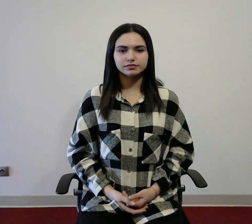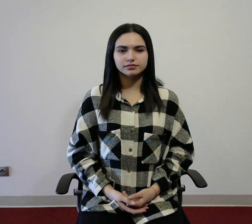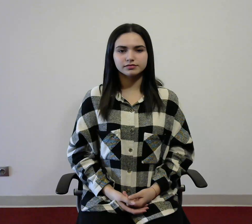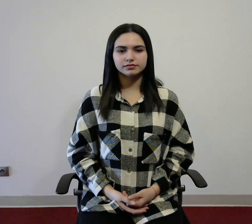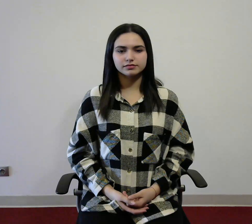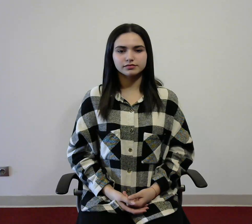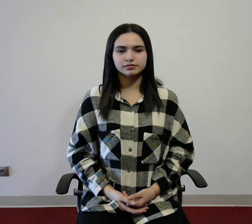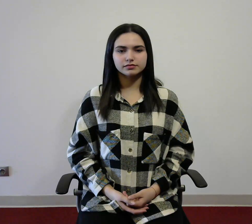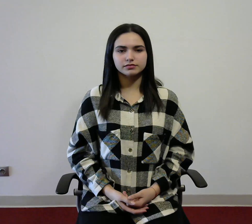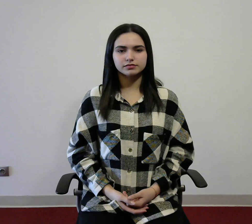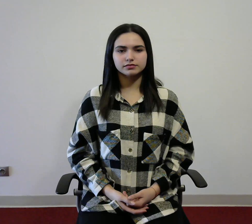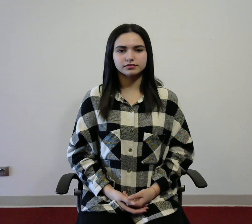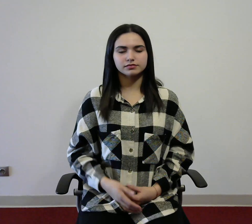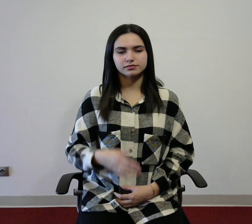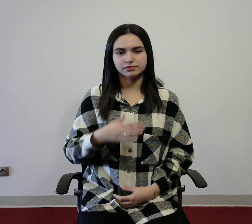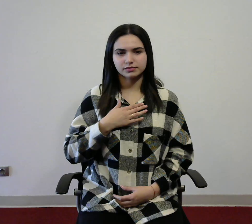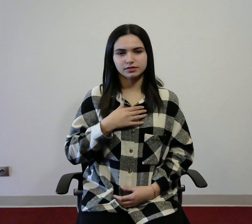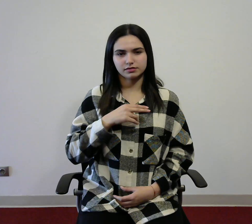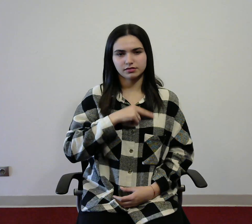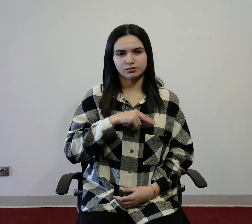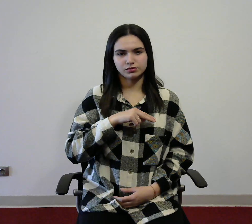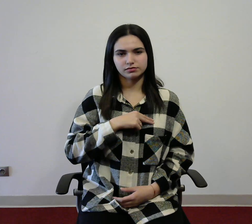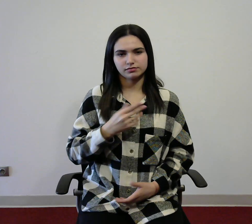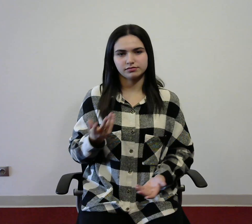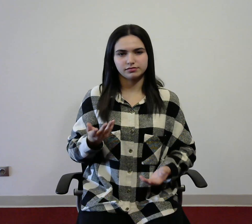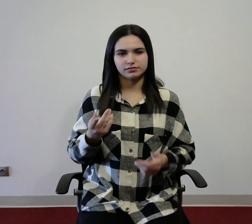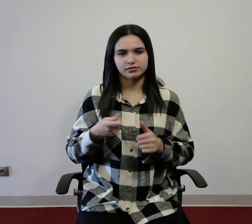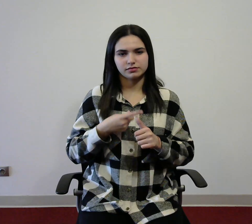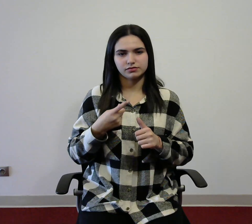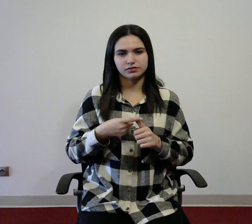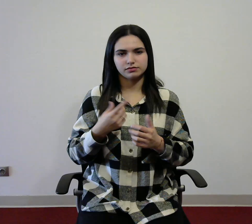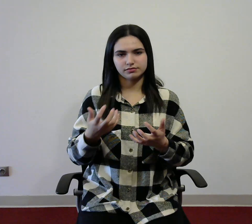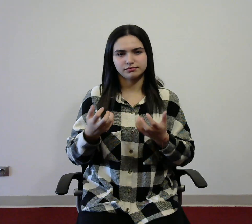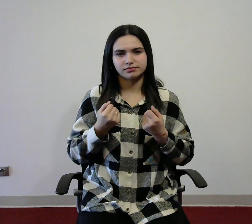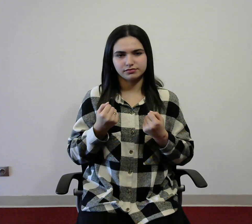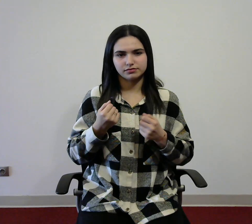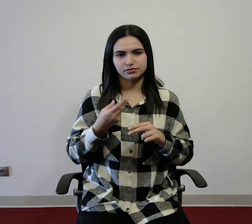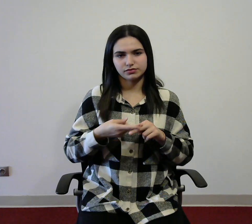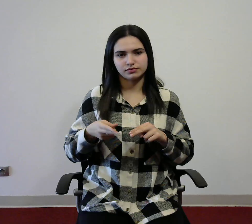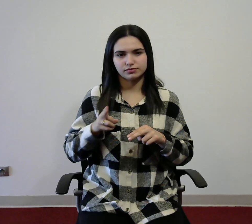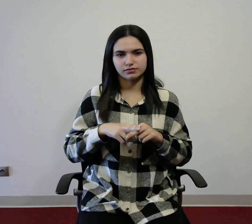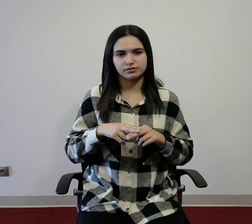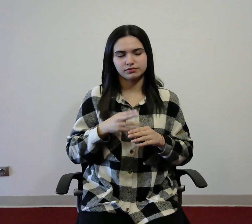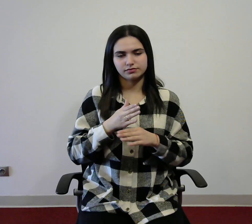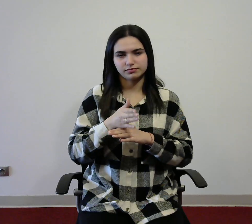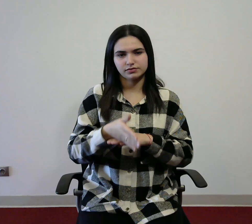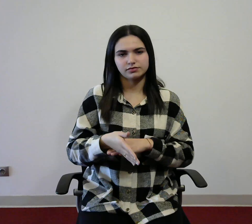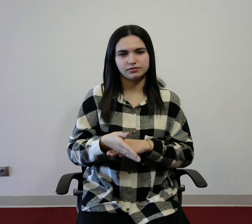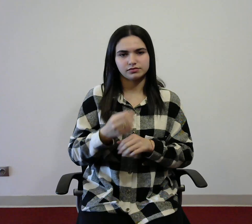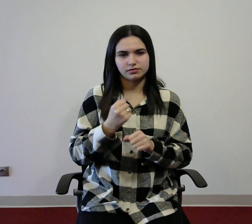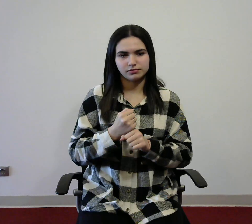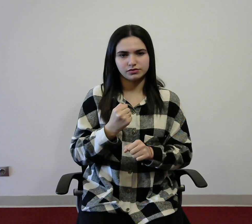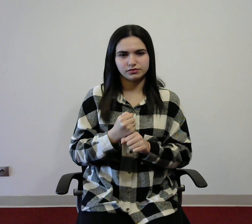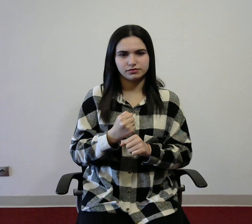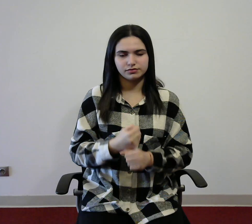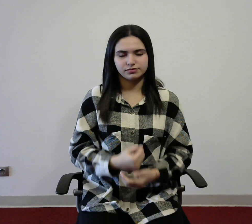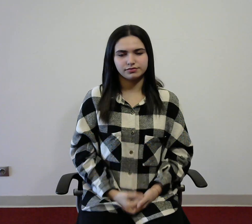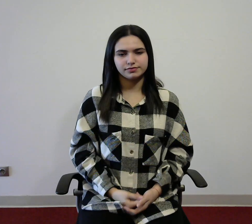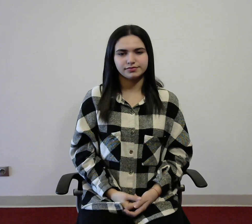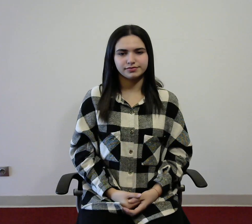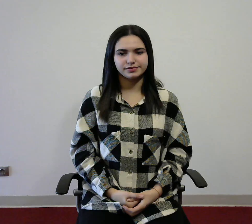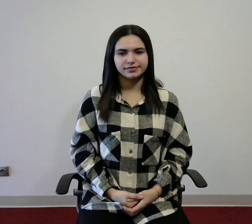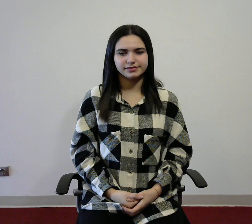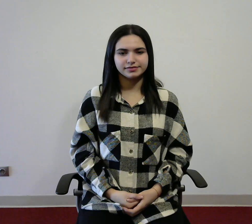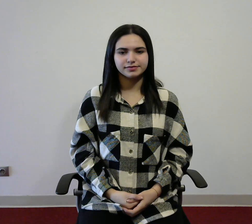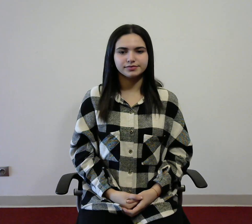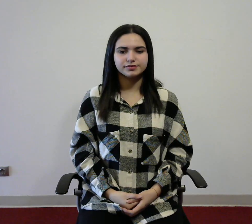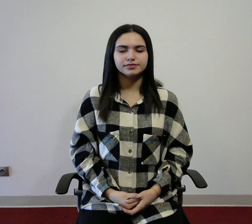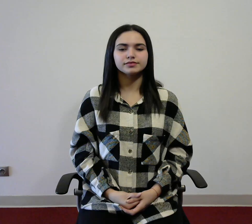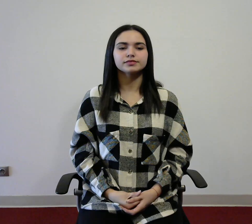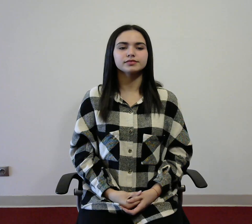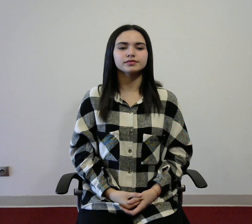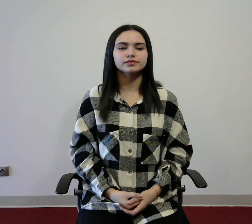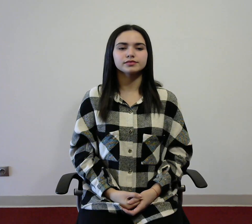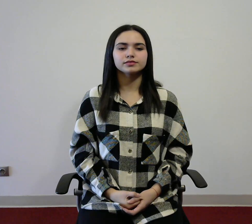Mən işsiz adı almaq üçün müraciət edirəm